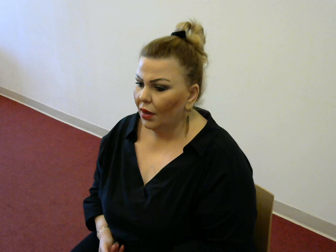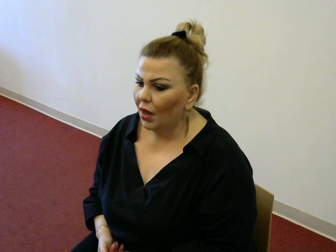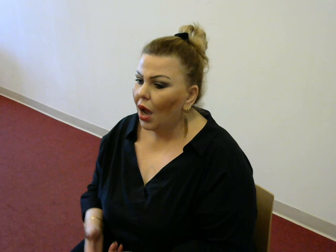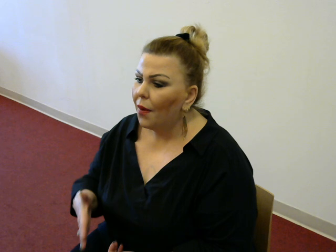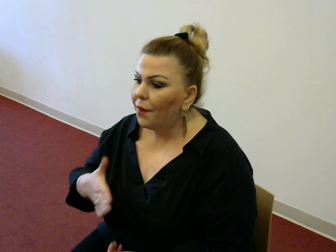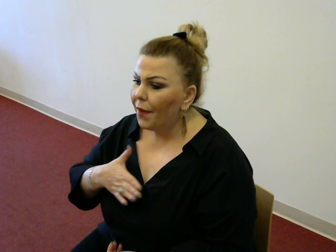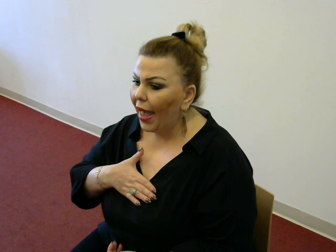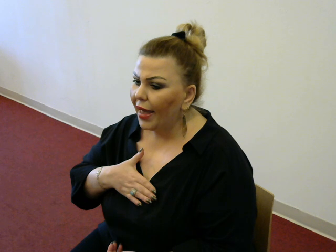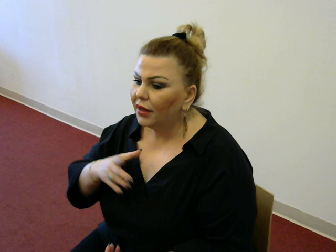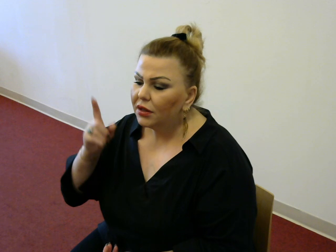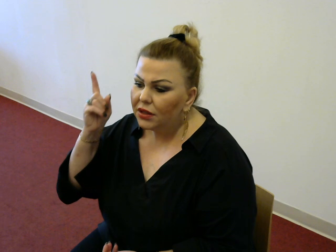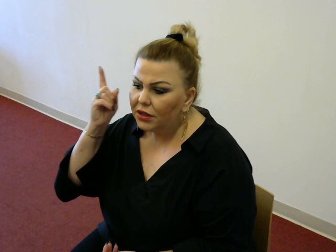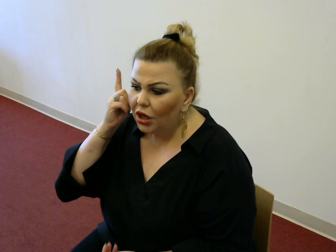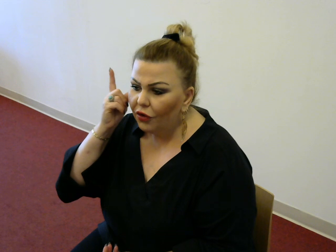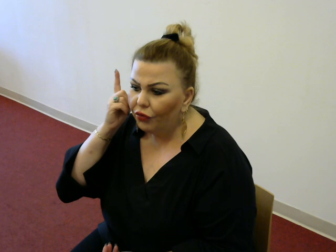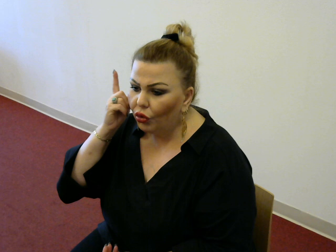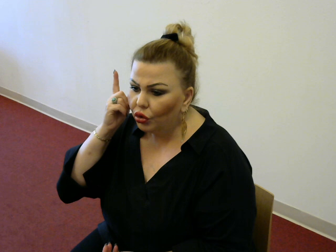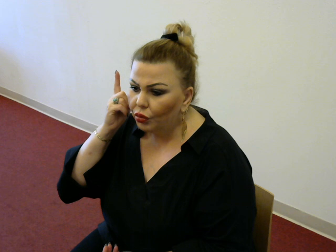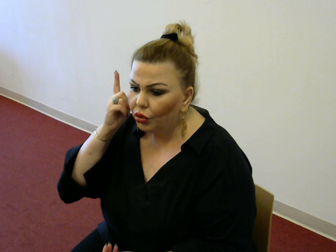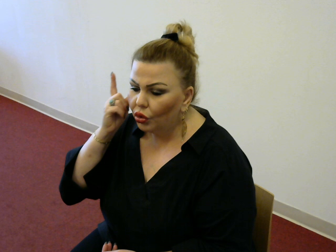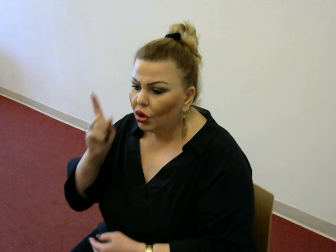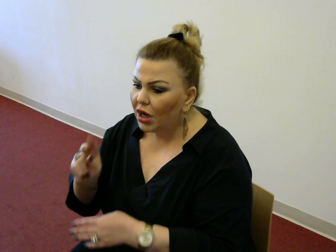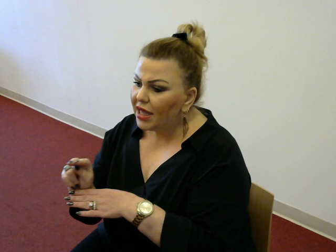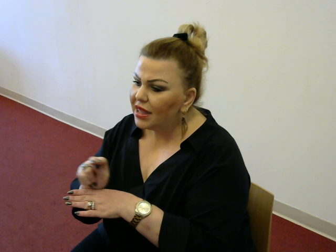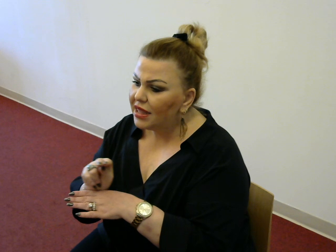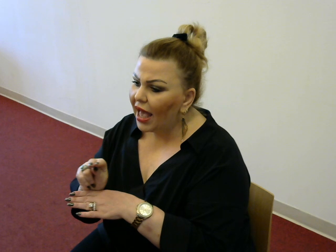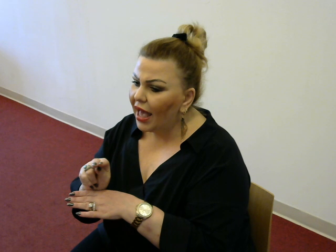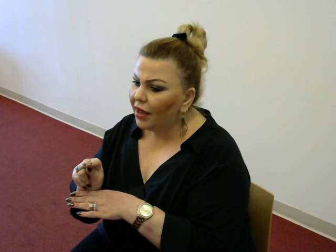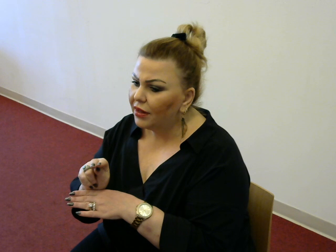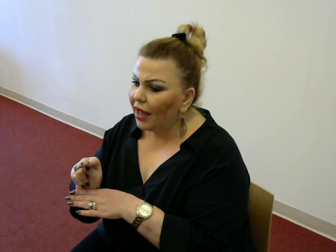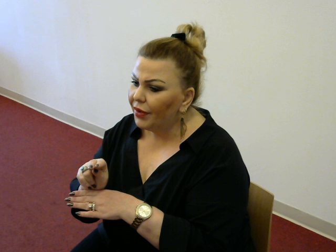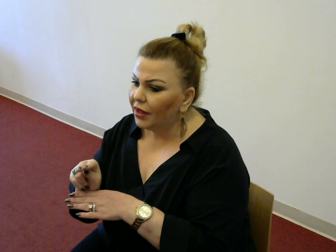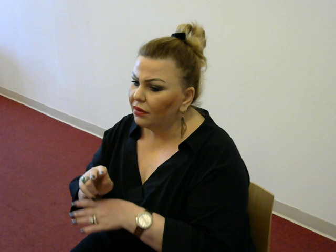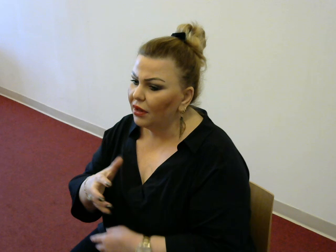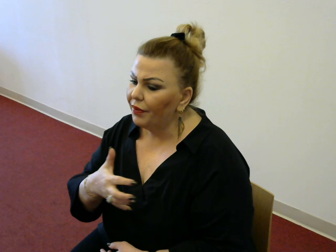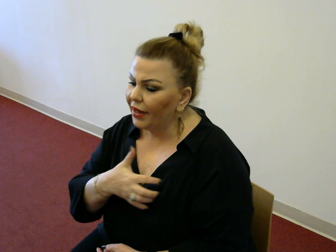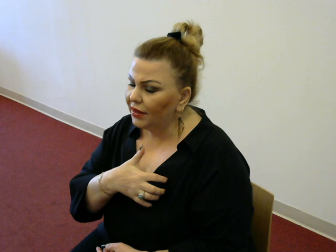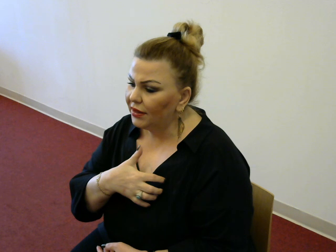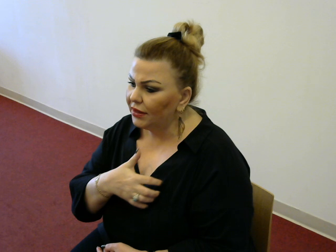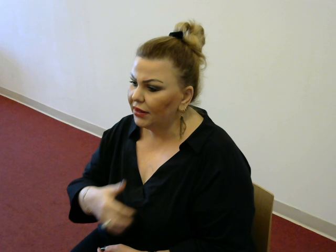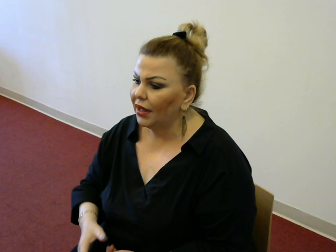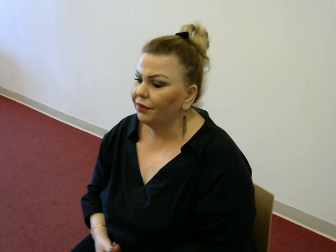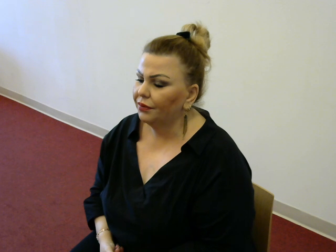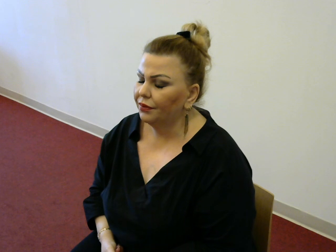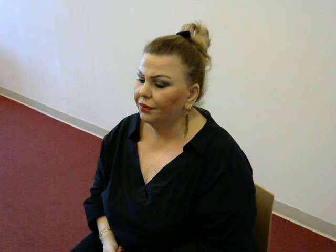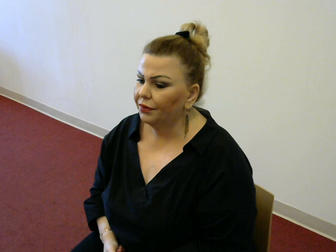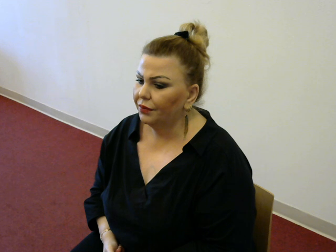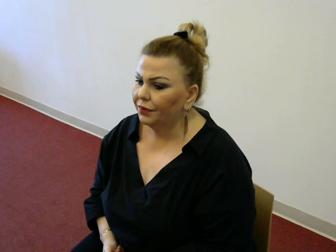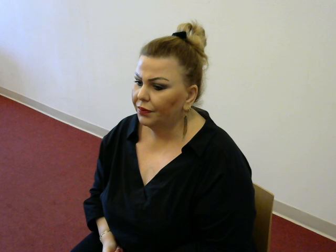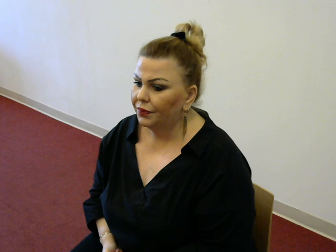Mən telefonu təmir etdirmək istəyirəm